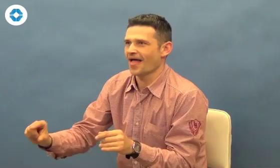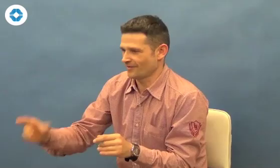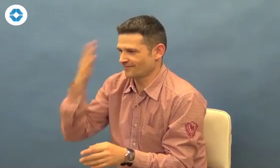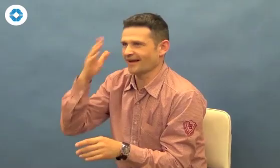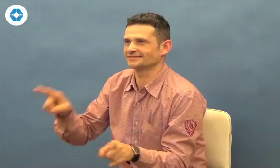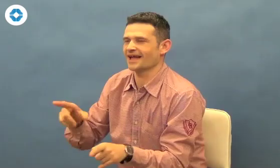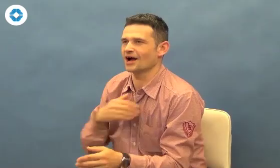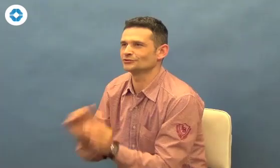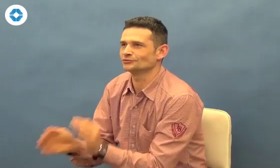Wie, że to ta żabka, którą się opiekował.